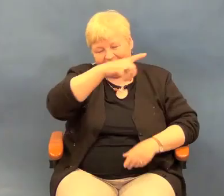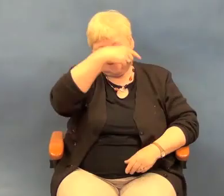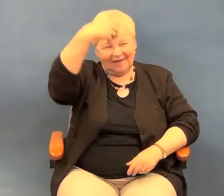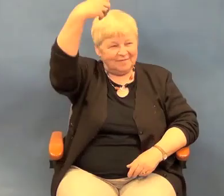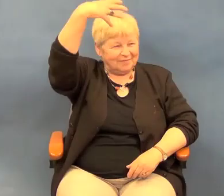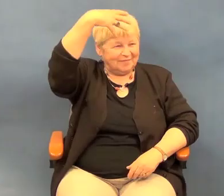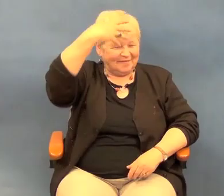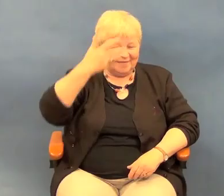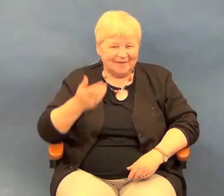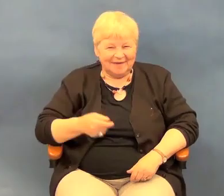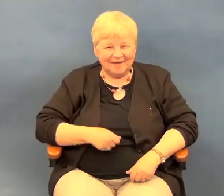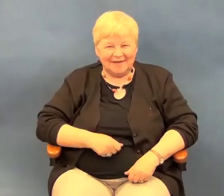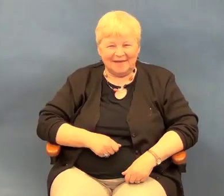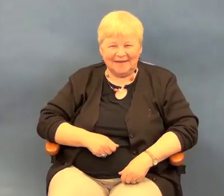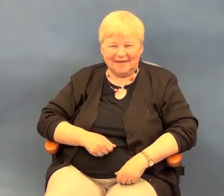Są takie miejsca do kąpieli.